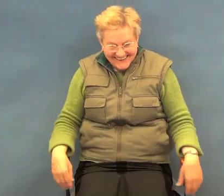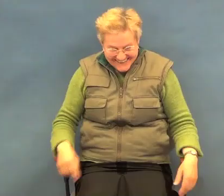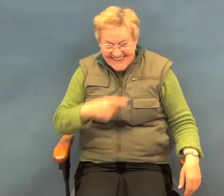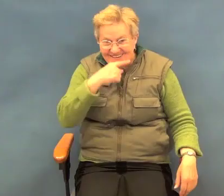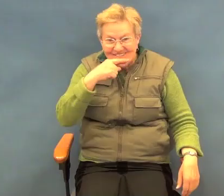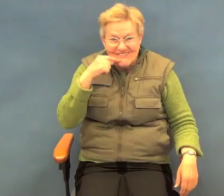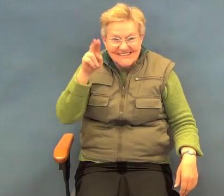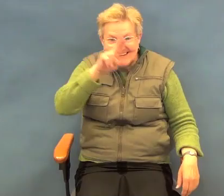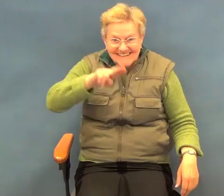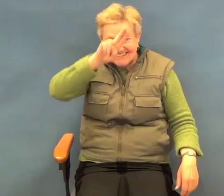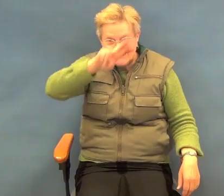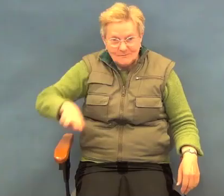Znak ma czerwoną obwódkę i jest przekreślony.